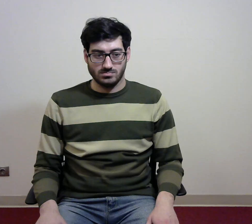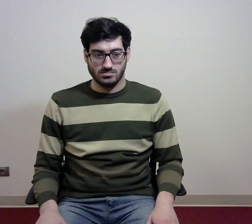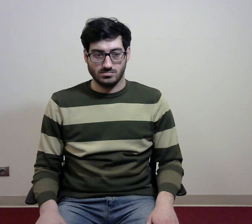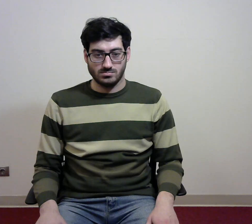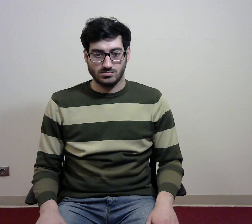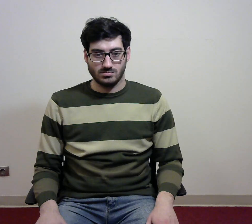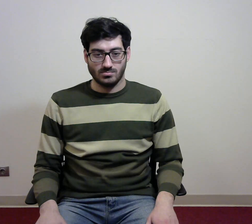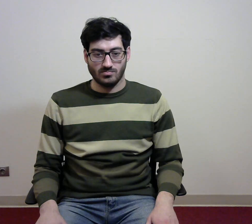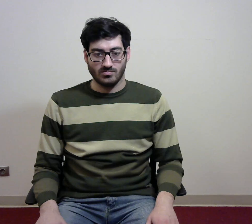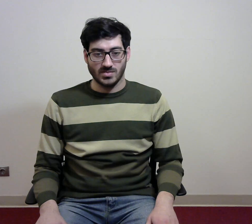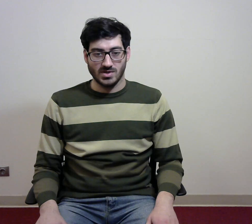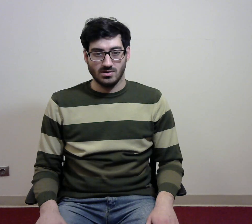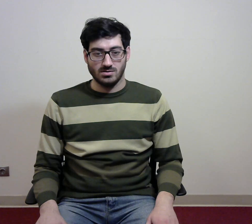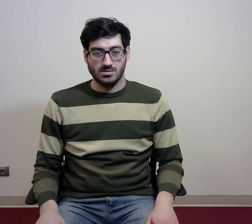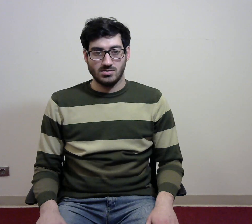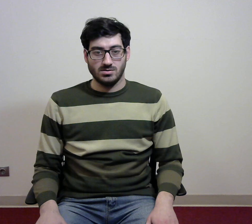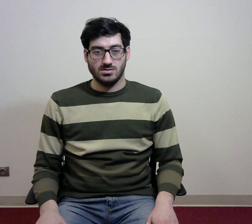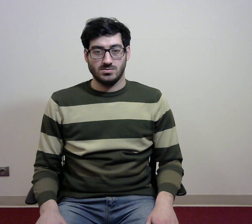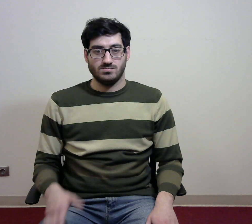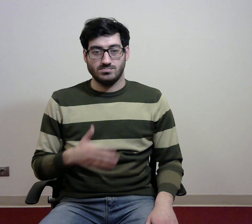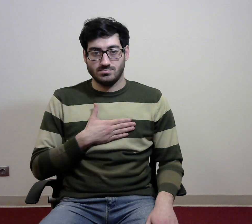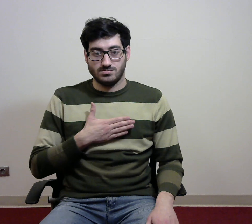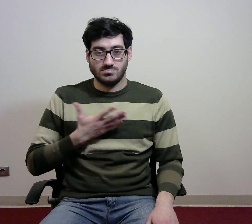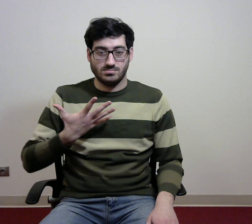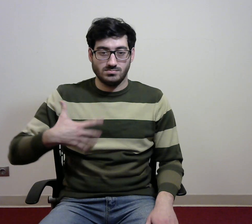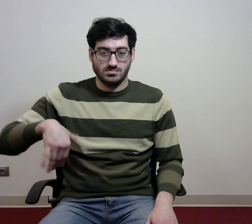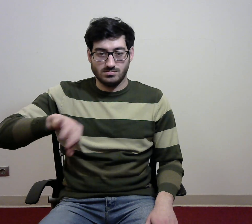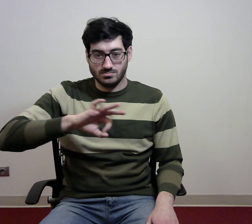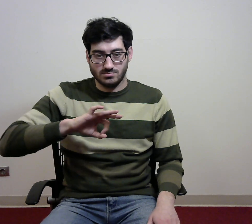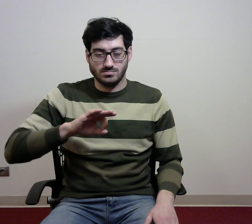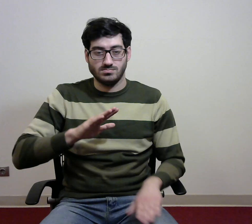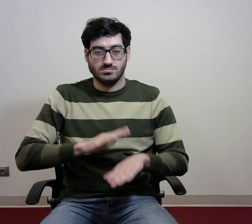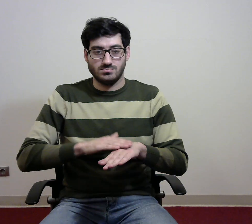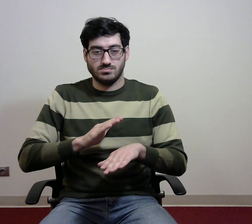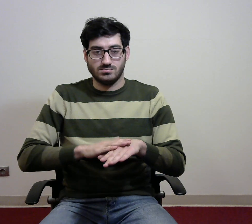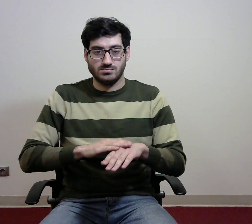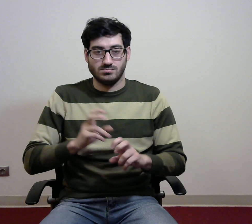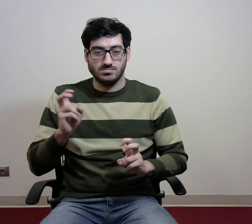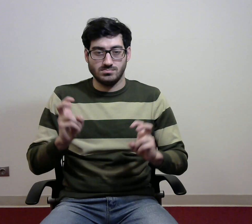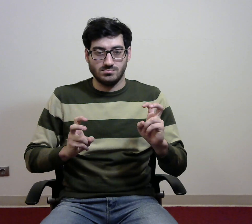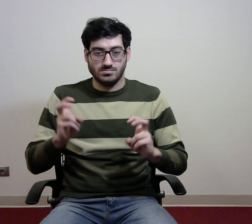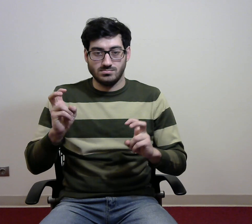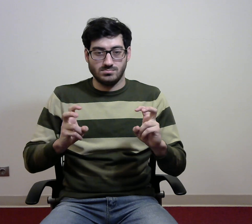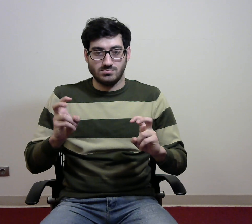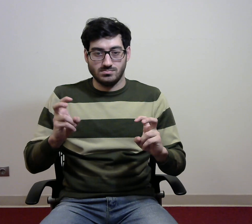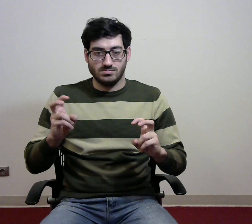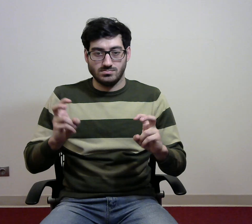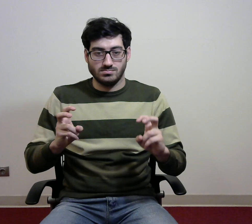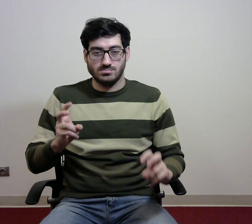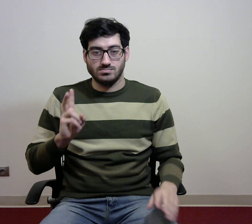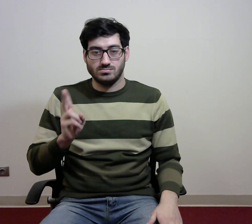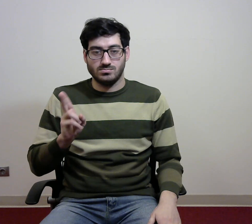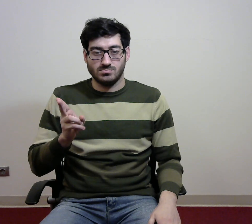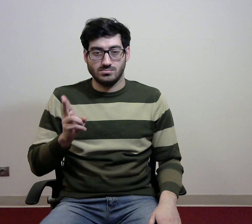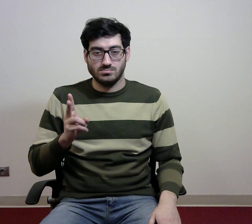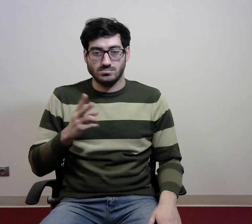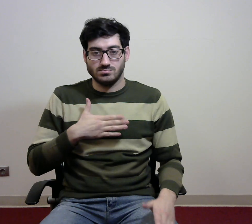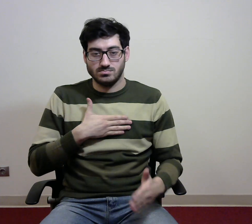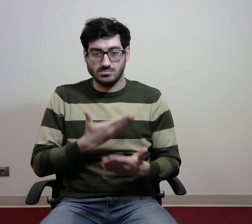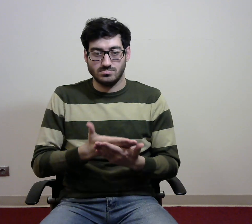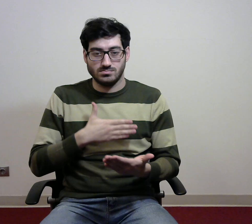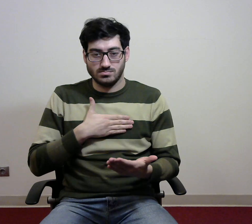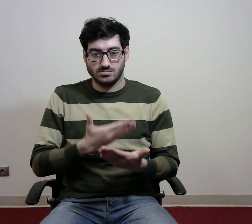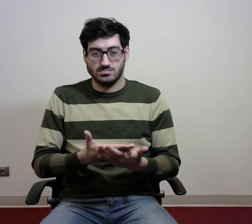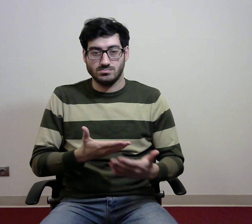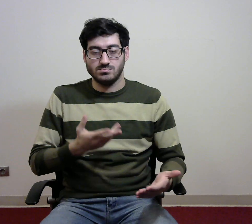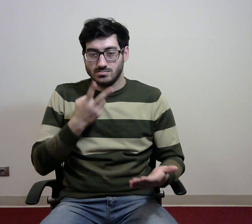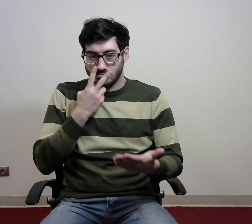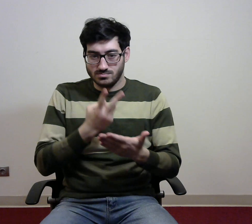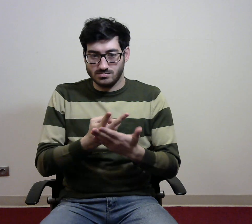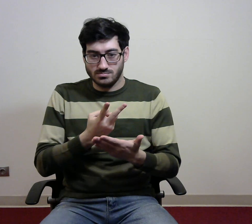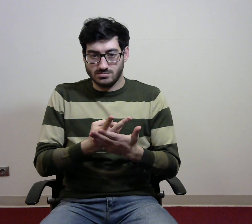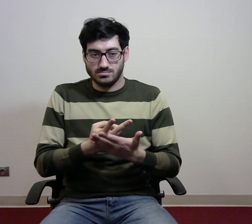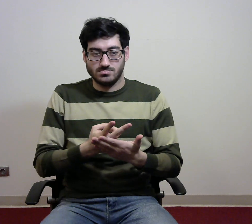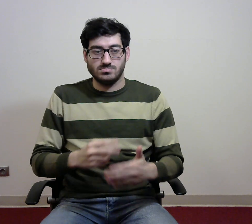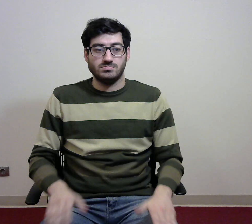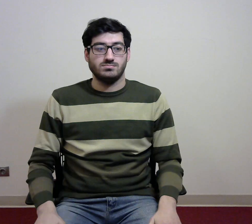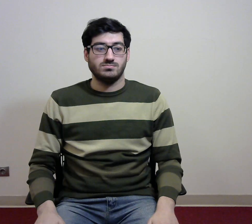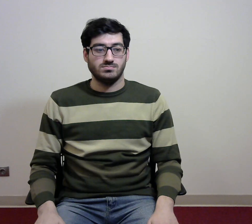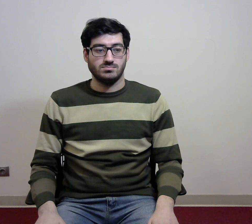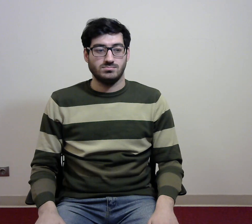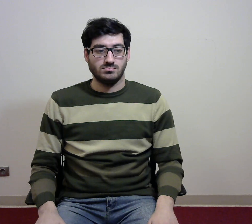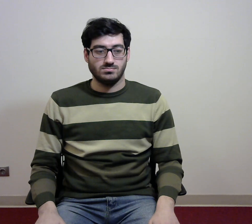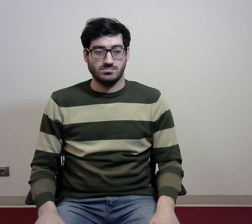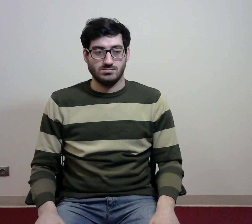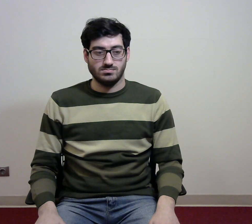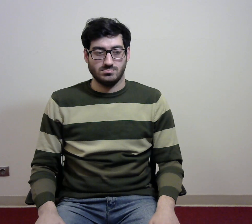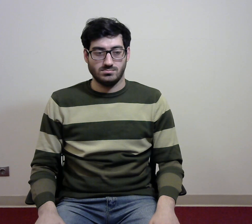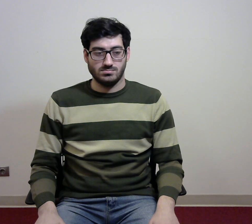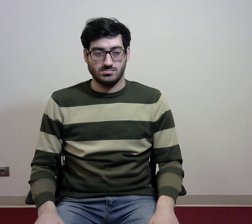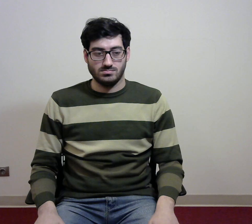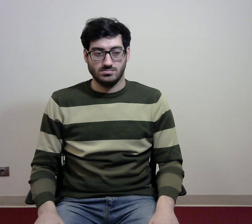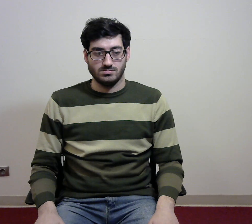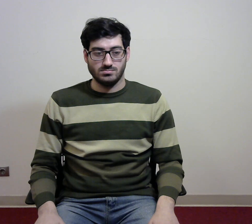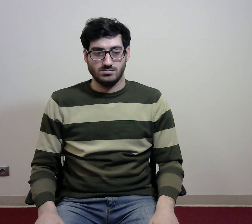Biz özəl şirkət kimi fəaliyyət göstəririk